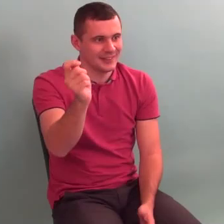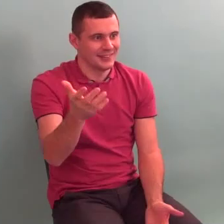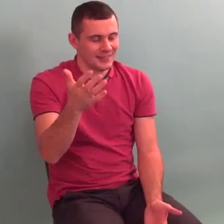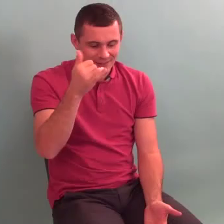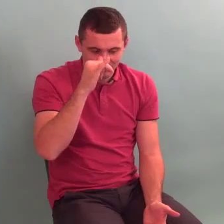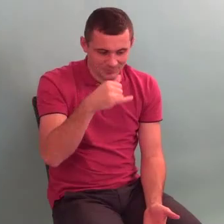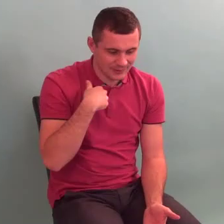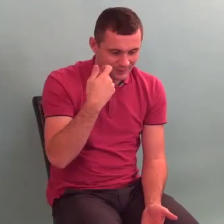Nie mogę, bo wyjeżdżam.